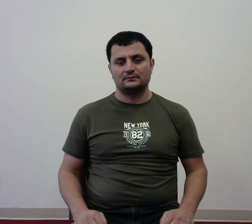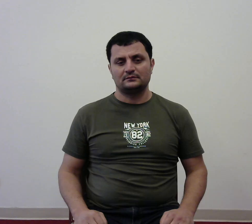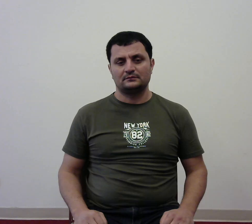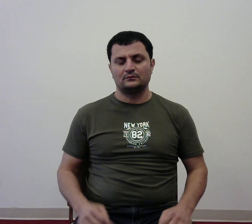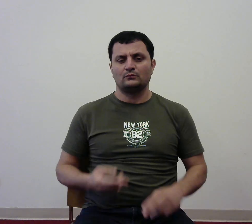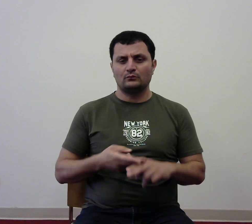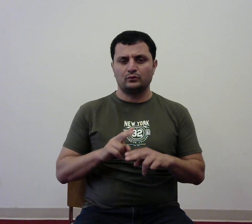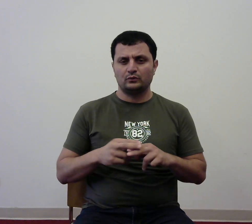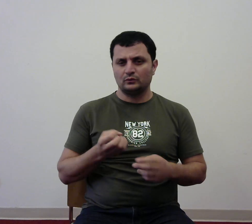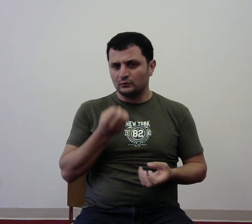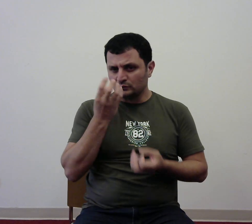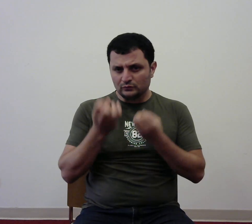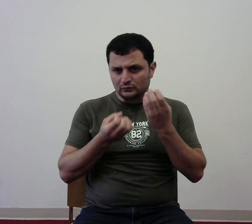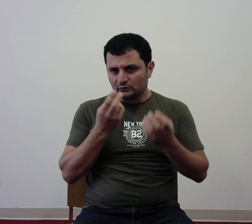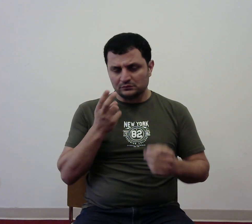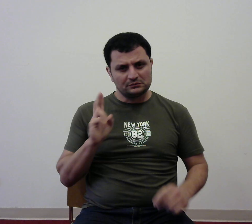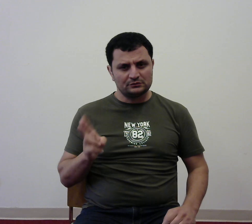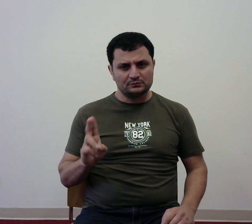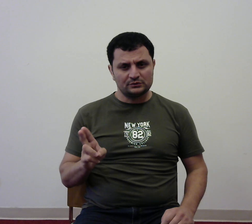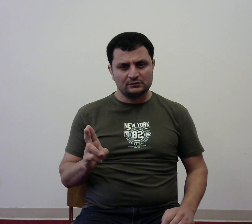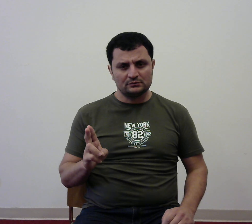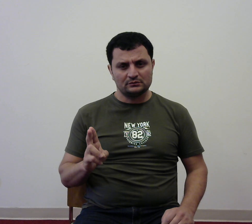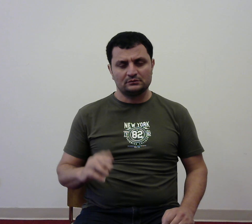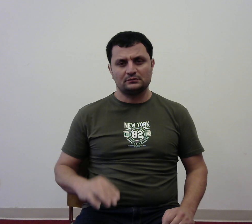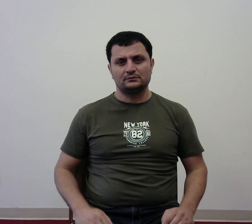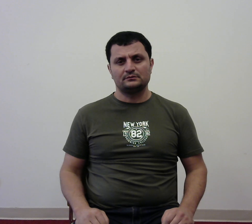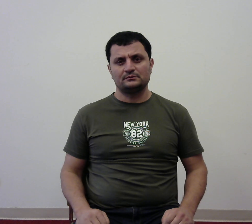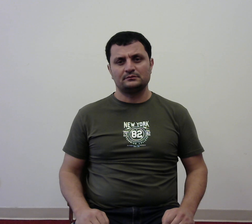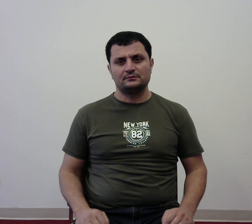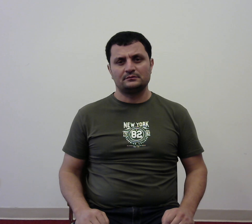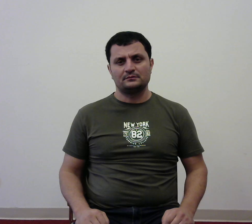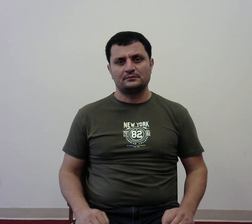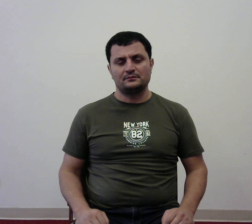Bu çiçəklər kimindir?